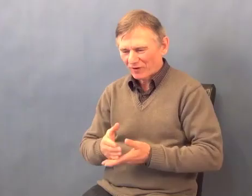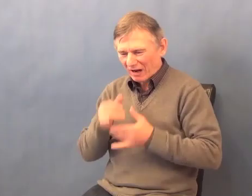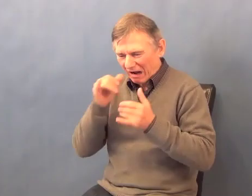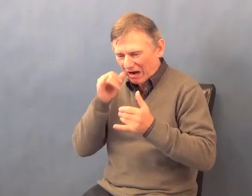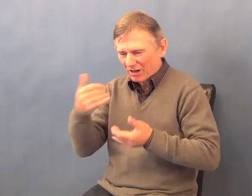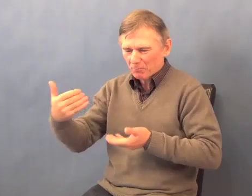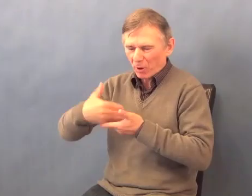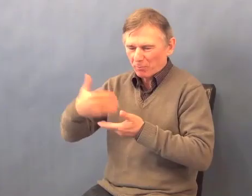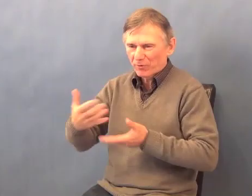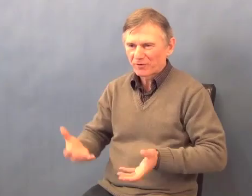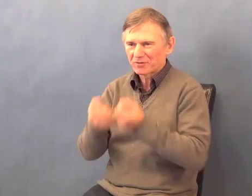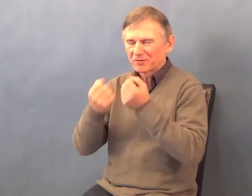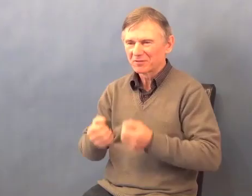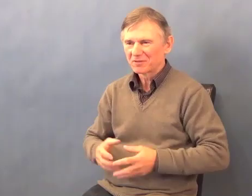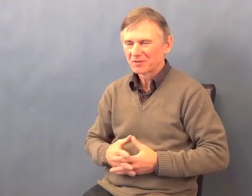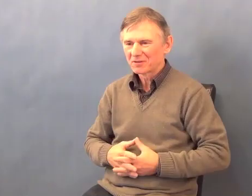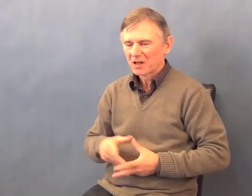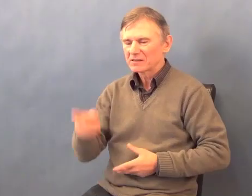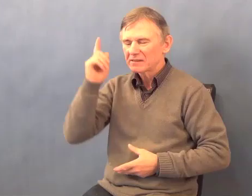Ratować, krzyczy, woła o pomoc.